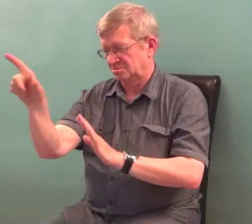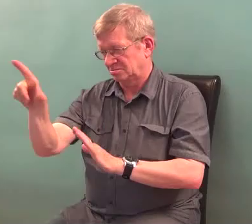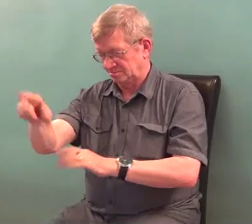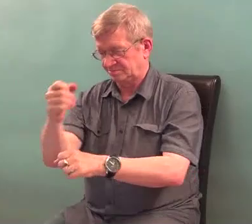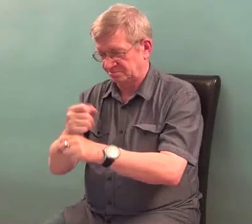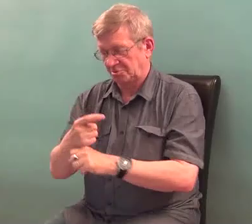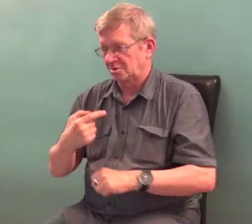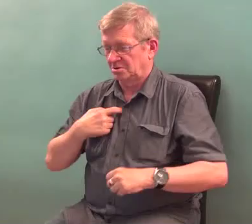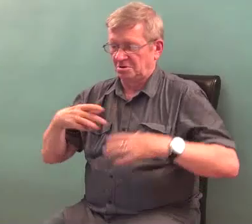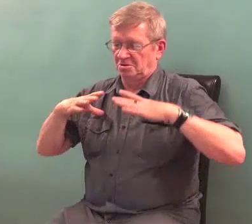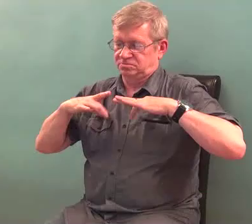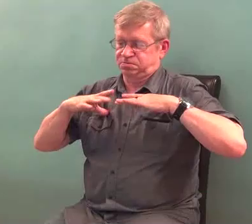Ty pracujesz, a ja mam wolne.